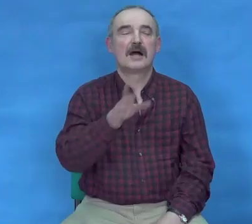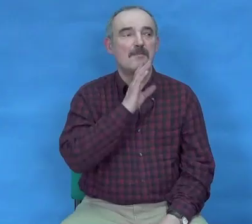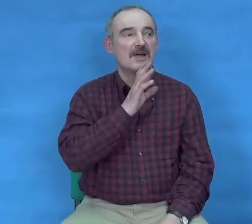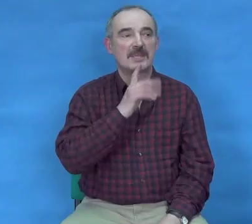Podobny...